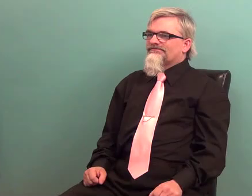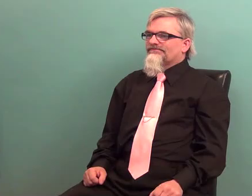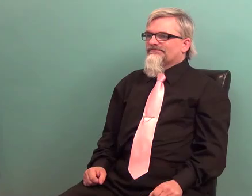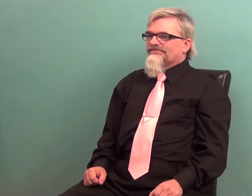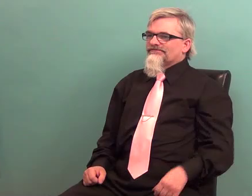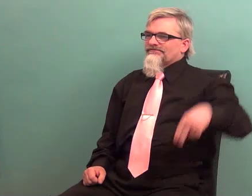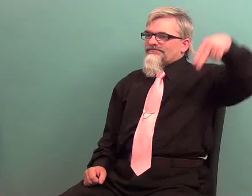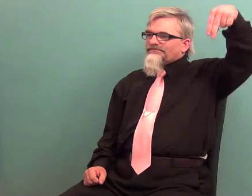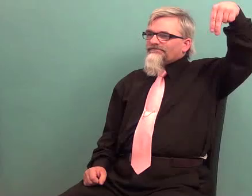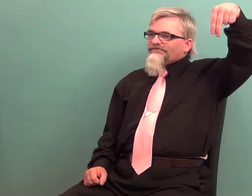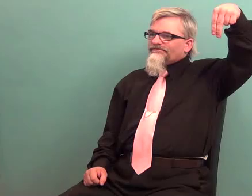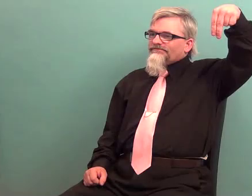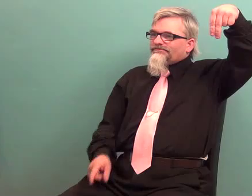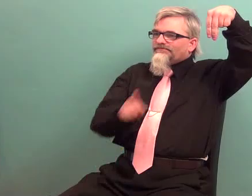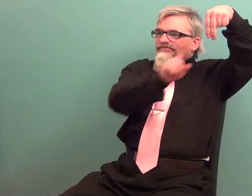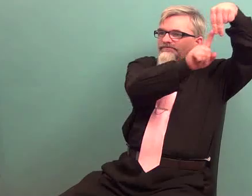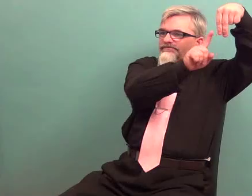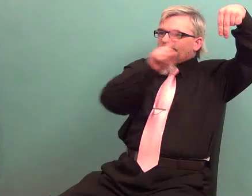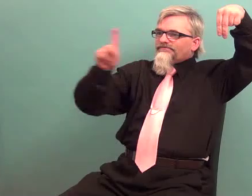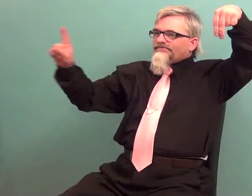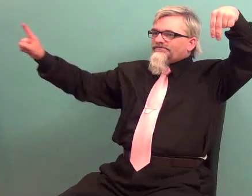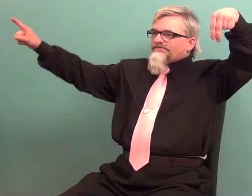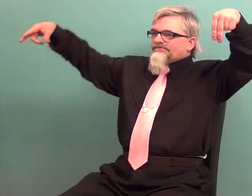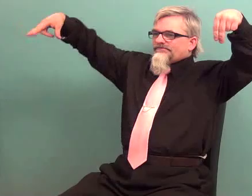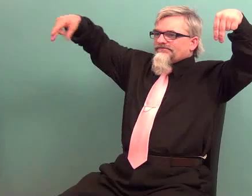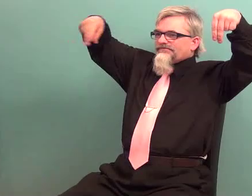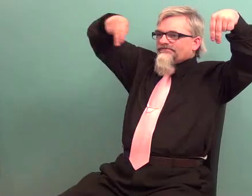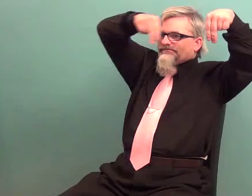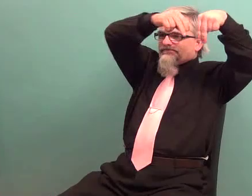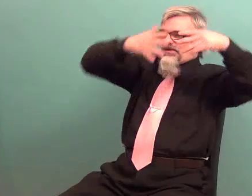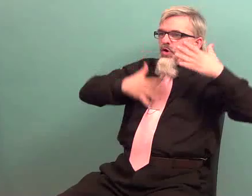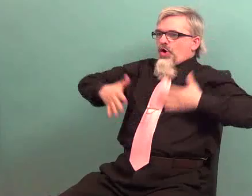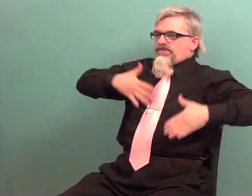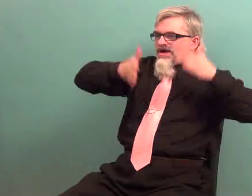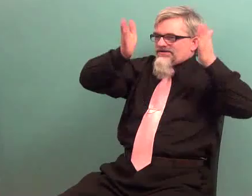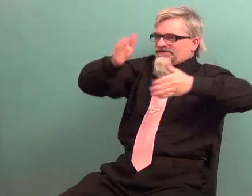Na sznurze wiszą wyprane ubrania przypięte klamerkami.